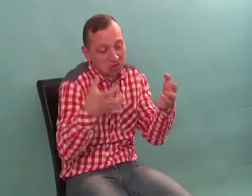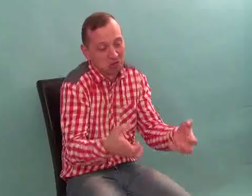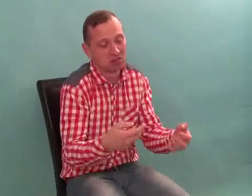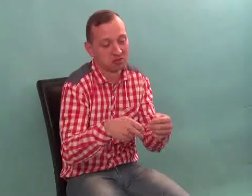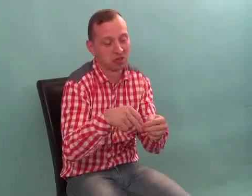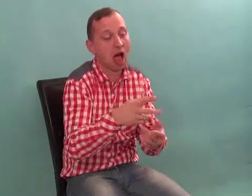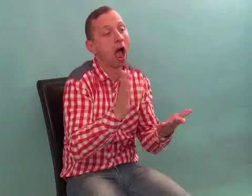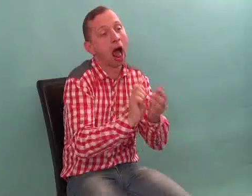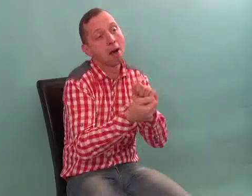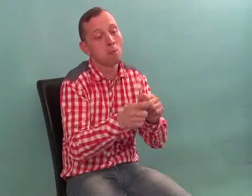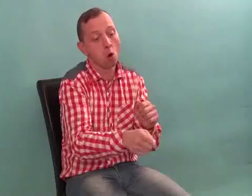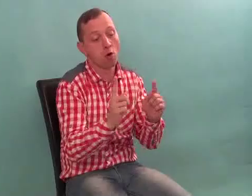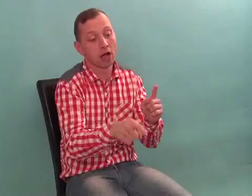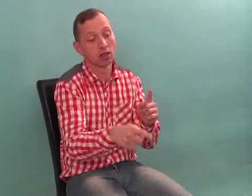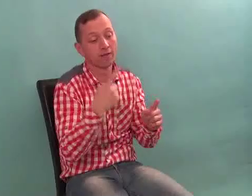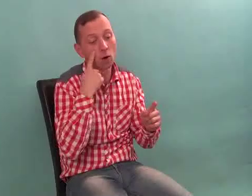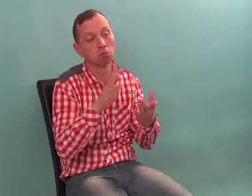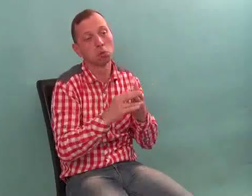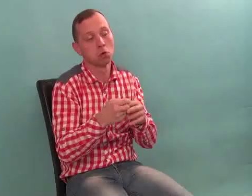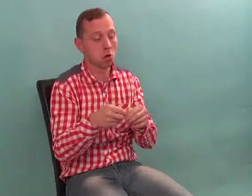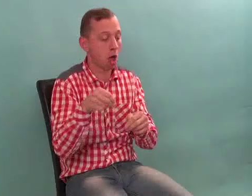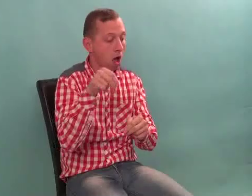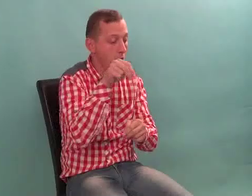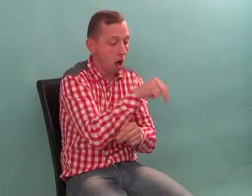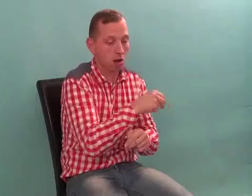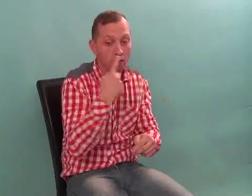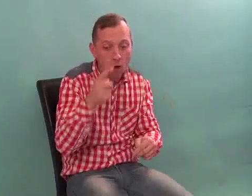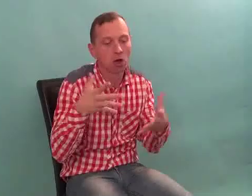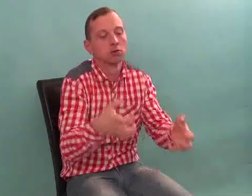Albo jak ktoś upadł i kierowca to zauważa, więc hamuje.